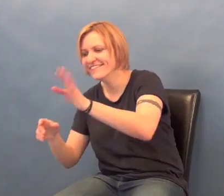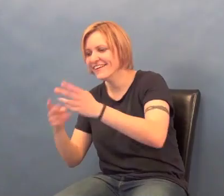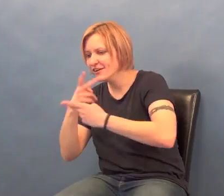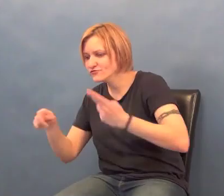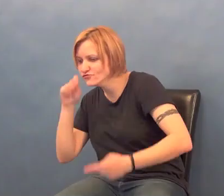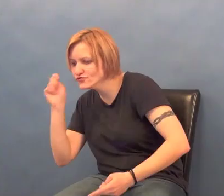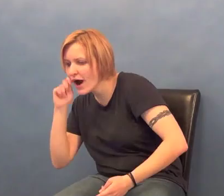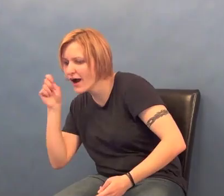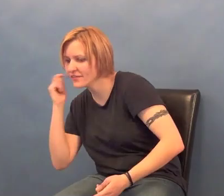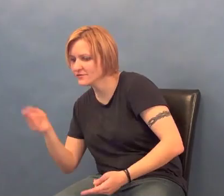Odwiedzam dziadka.